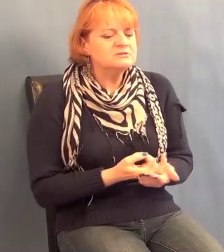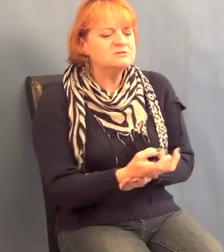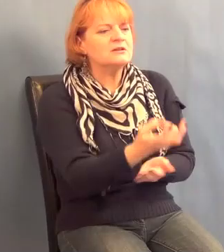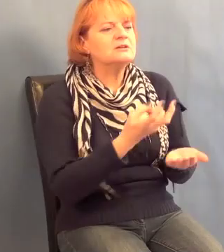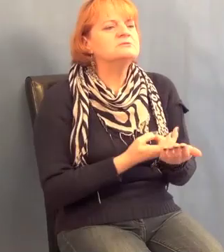Sanki.